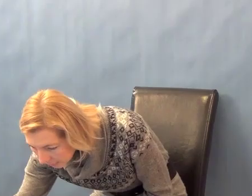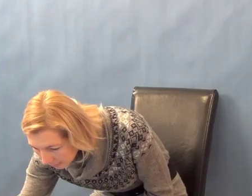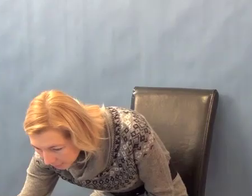Moment.